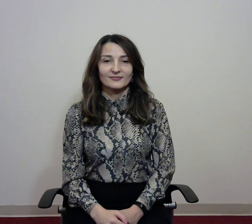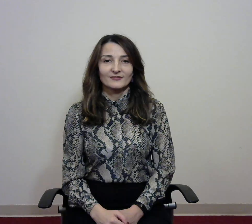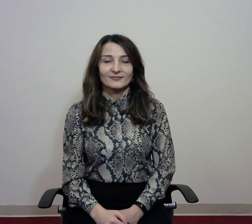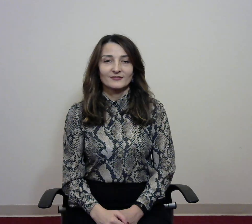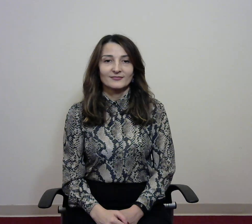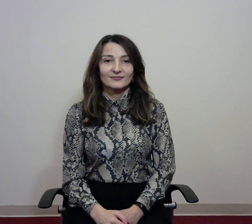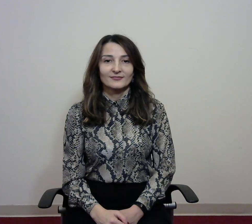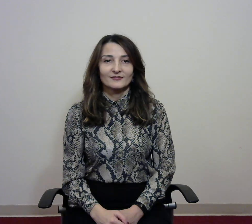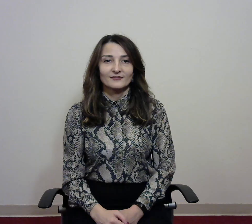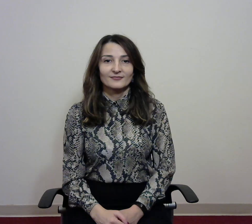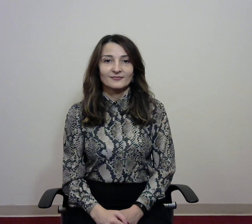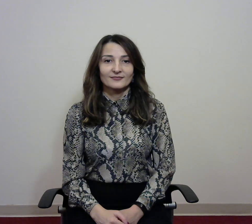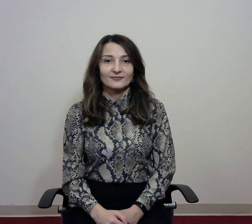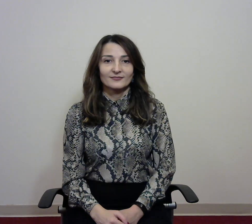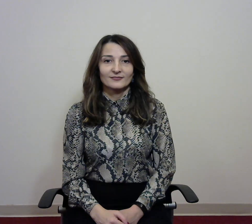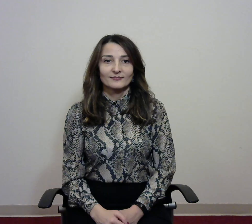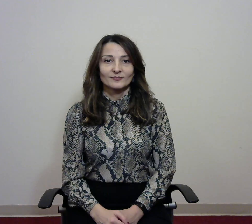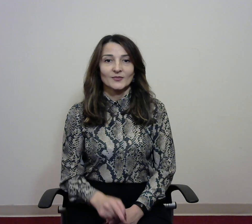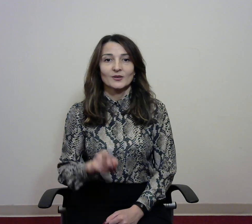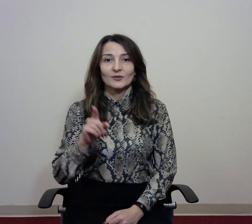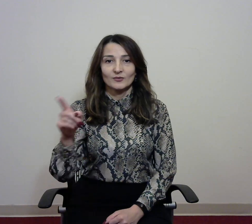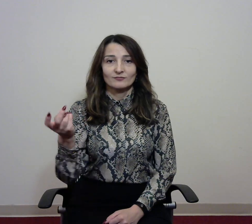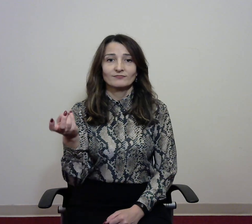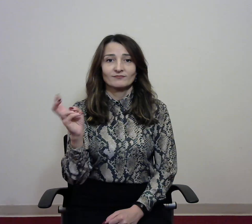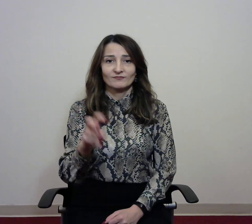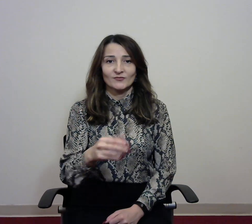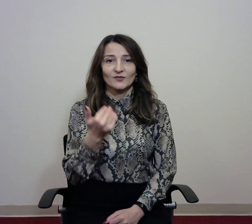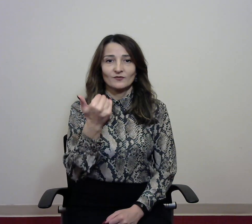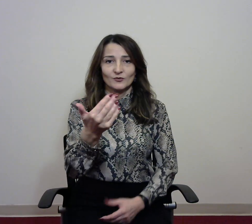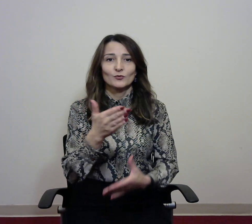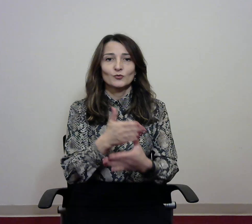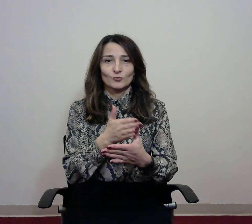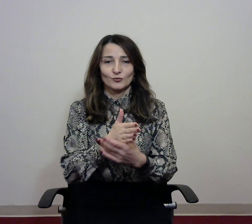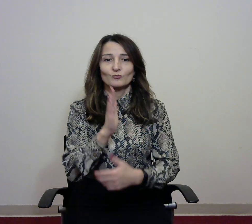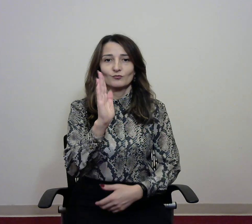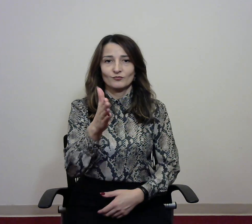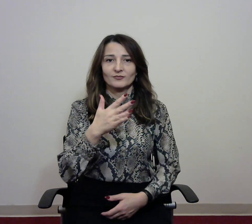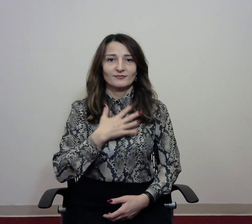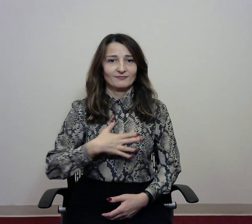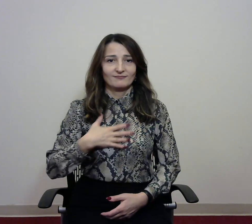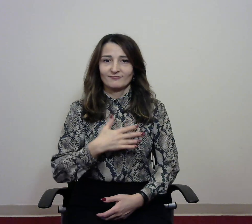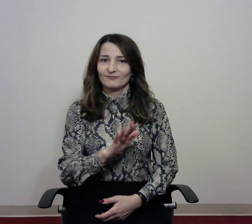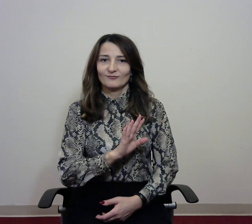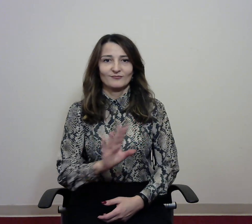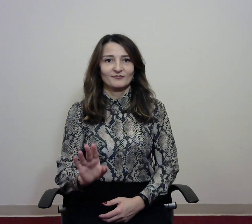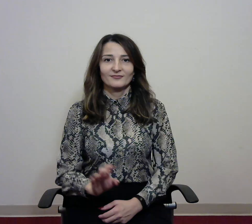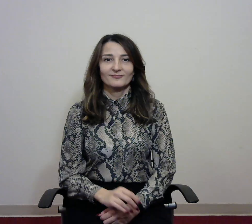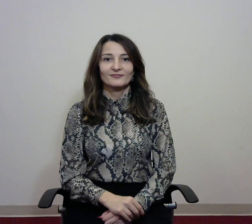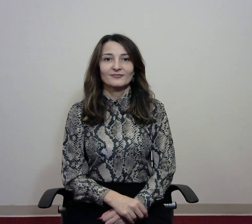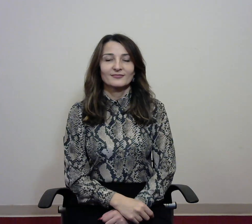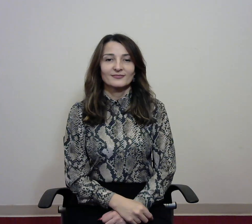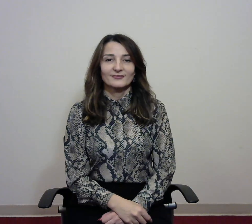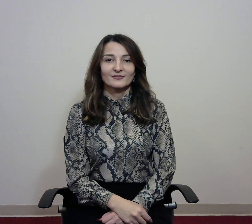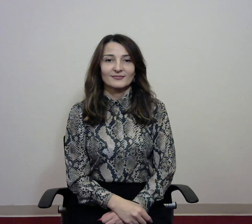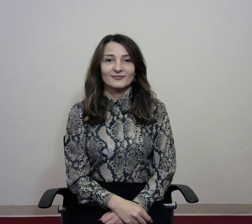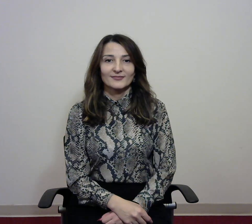O gəlib sizə kömək edəcək, narahat olmayın